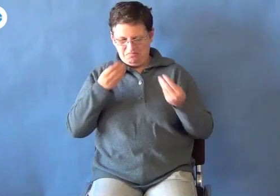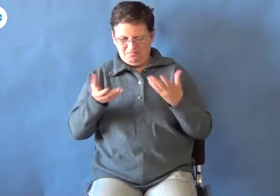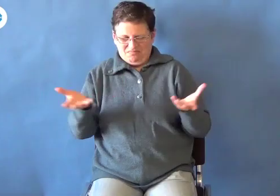Jedzenie.